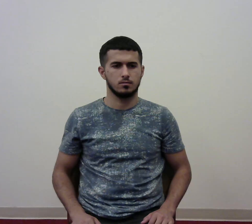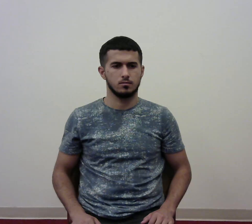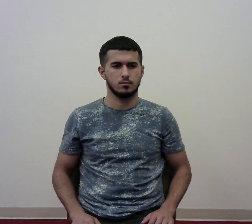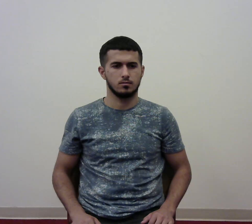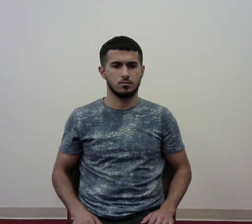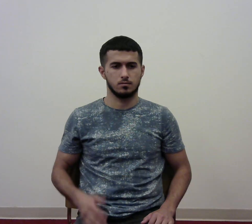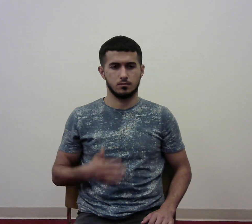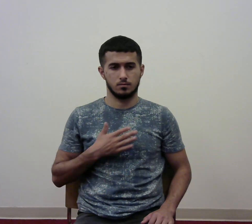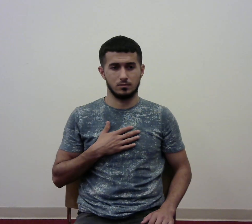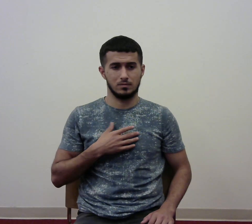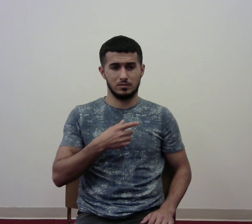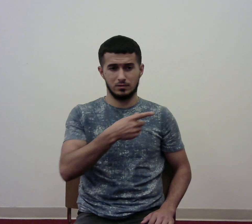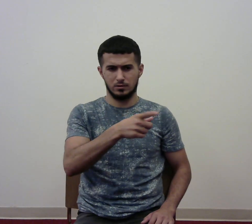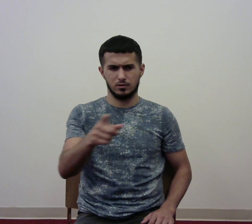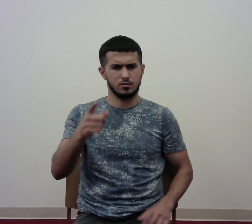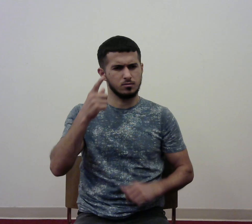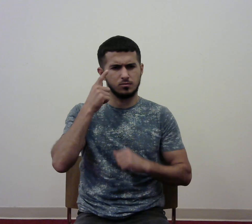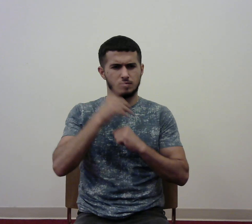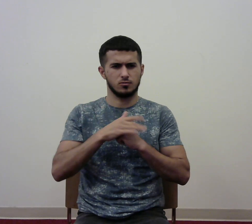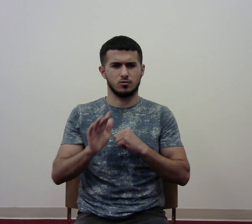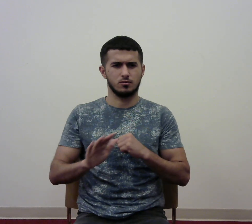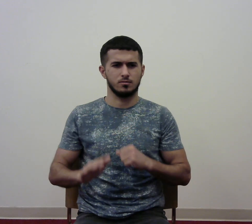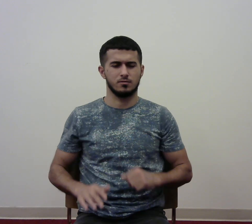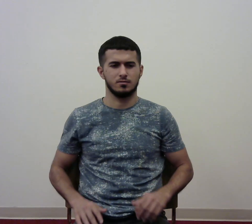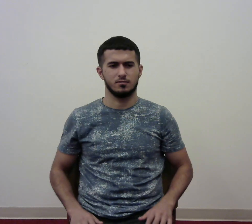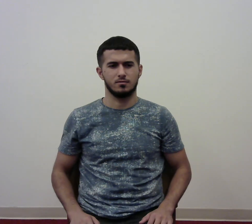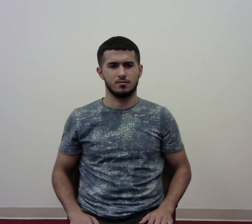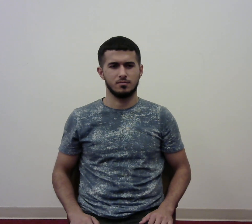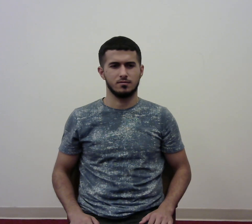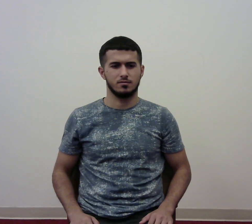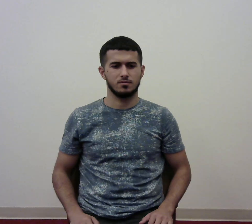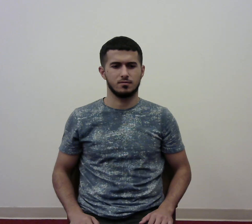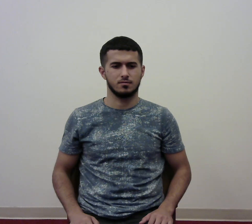Mən sizi başa düşmürəm